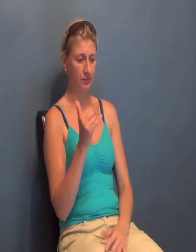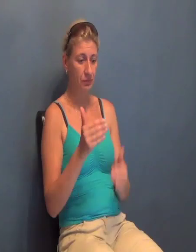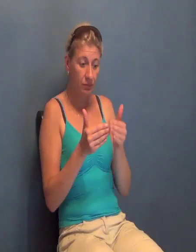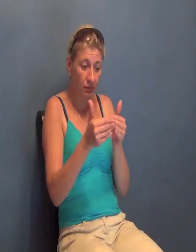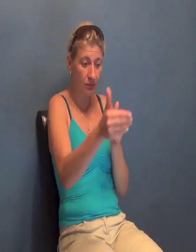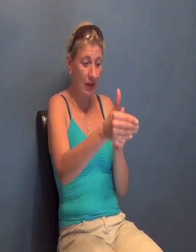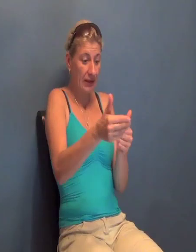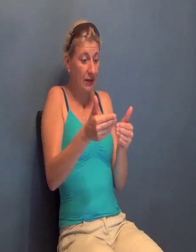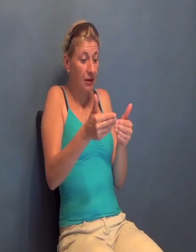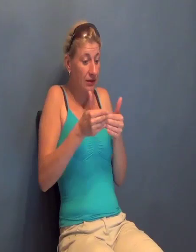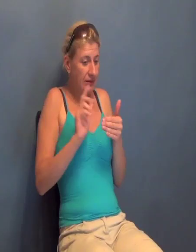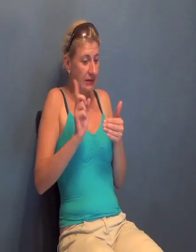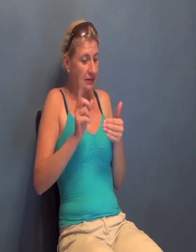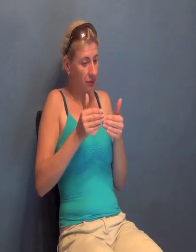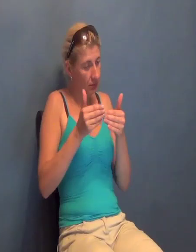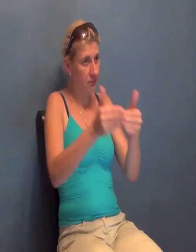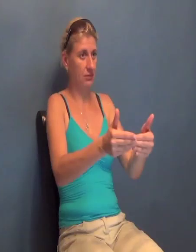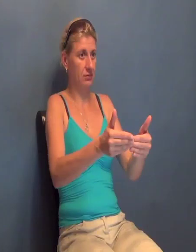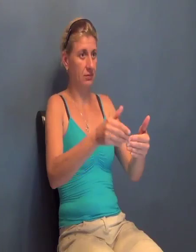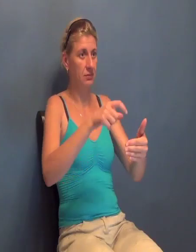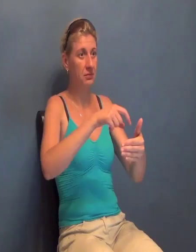Tak, dalej, a nie bliżej, tylko dalej.